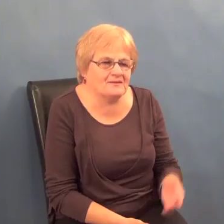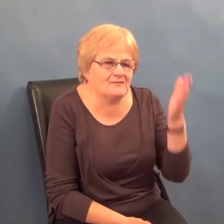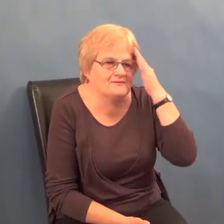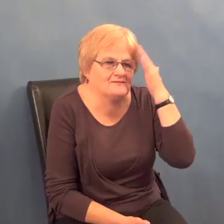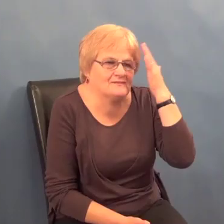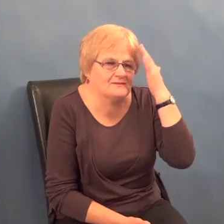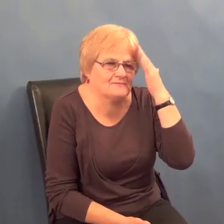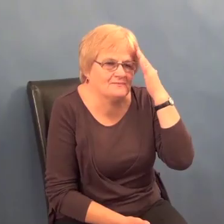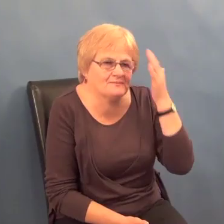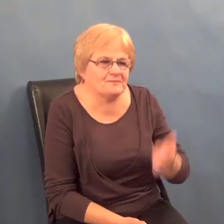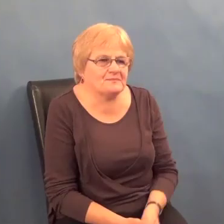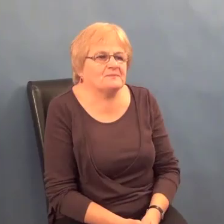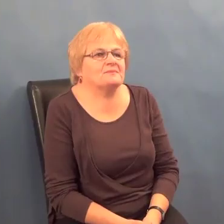Wiem, wiem, wiem.